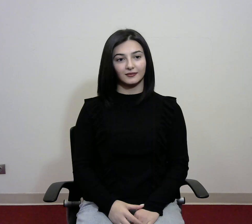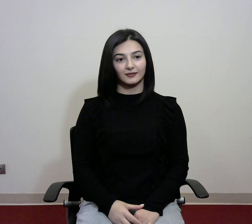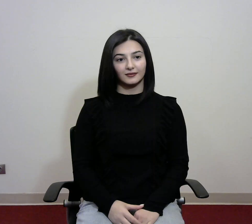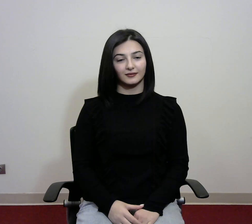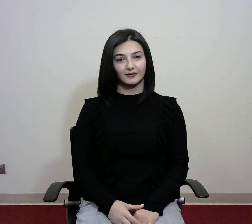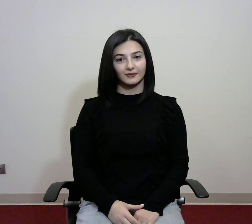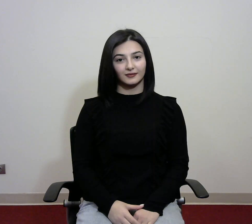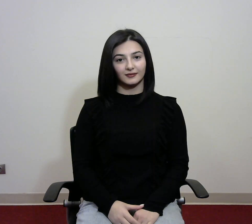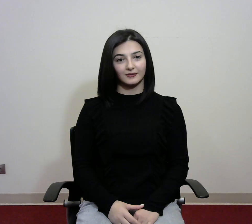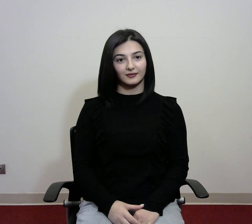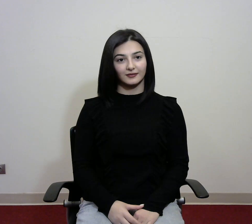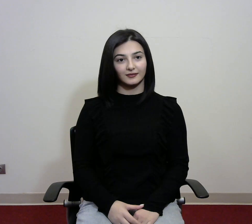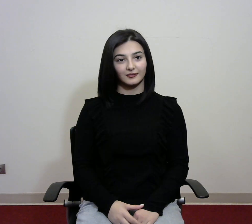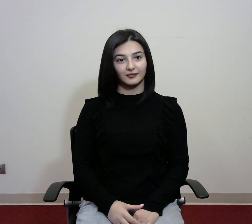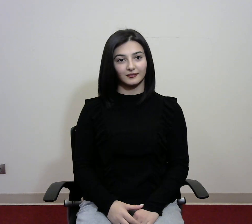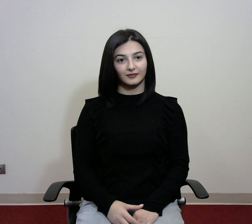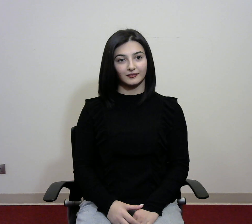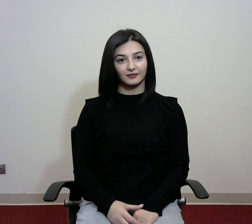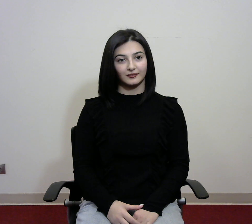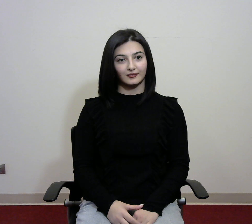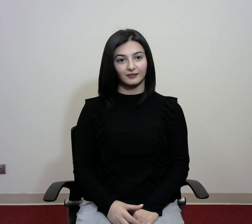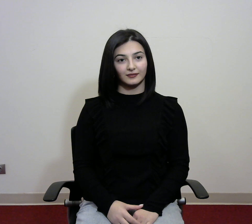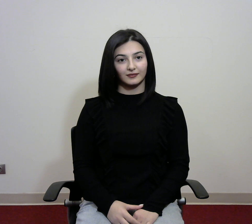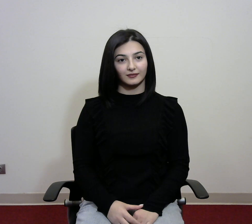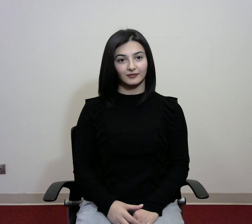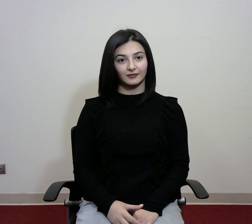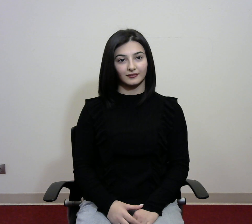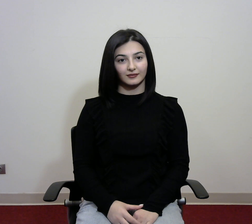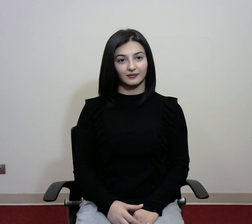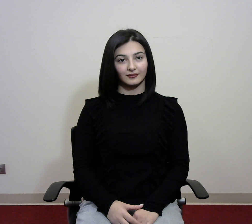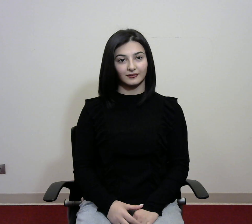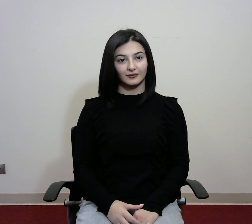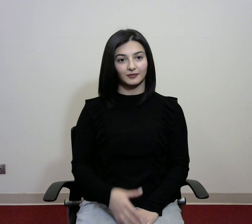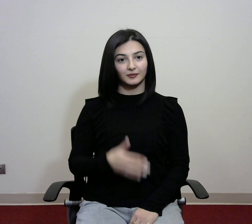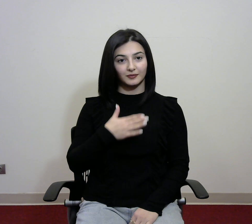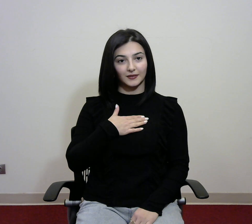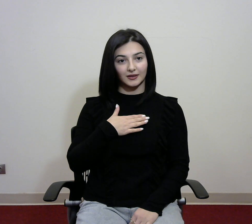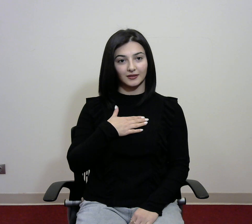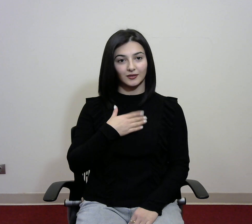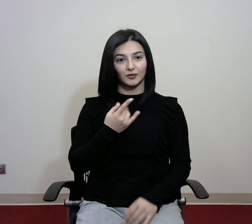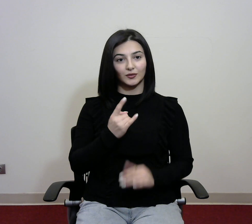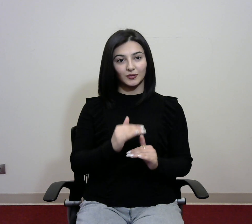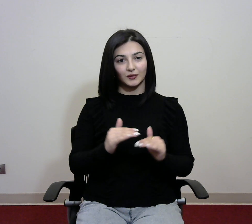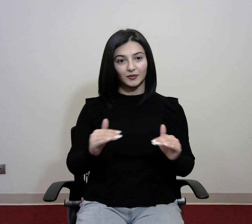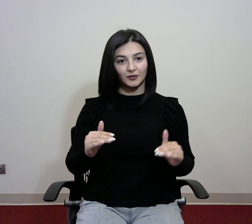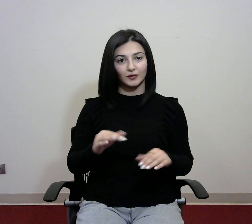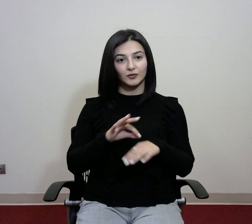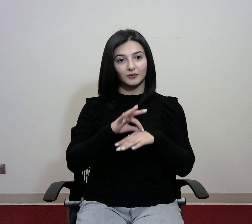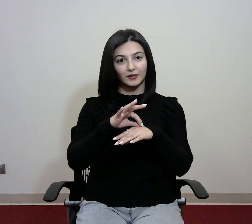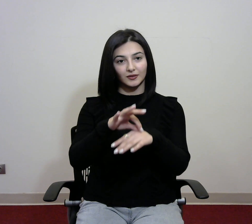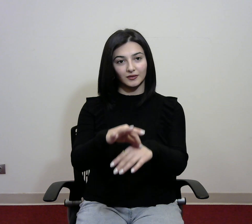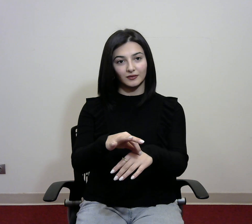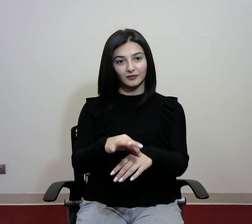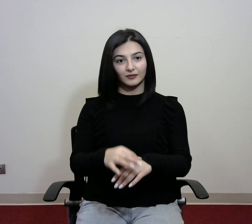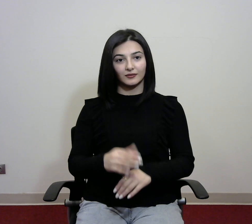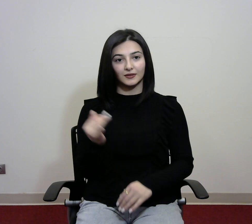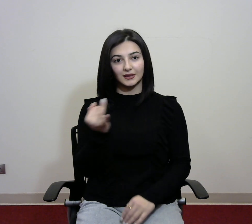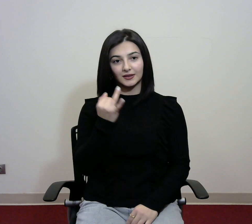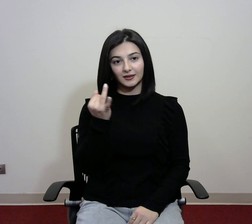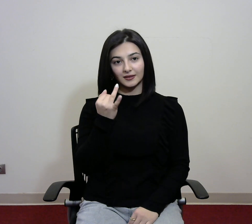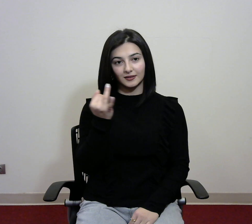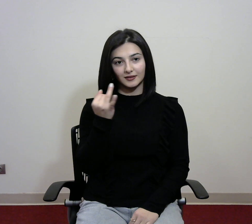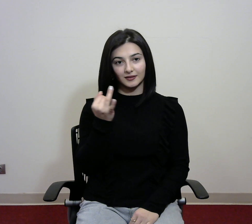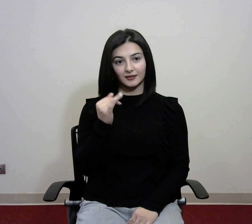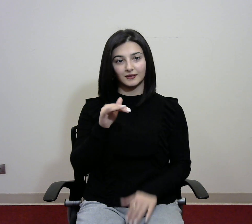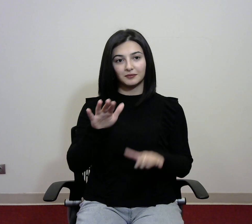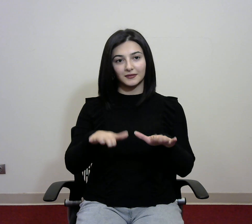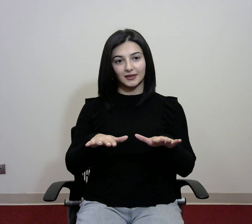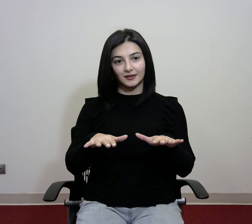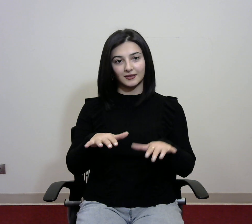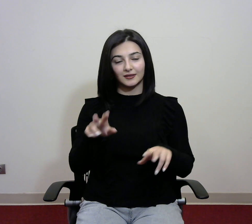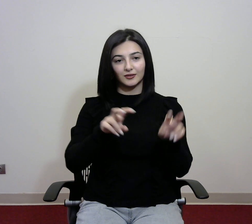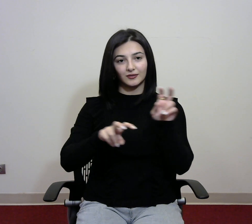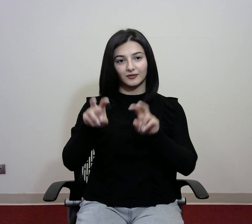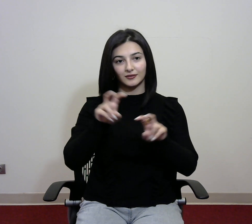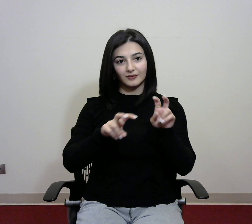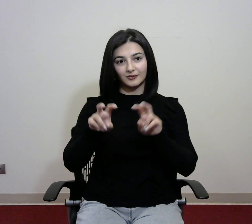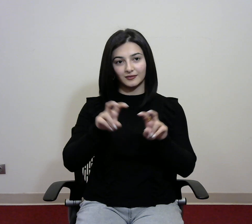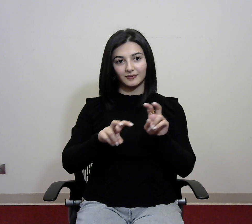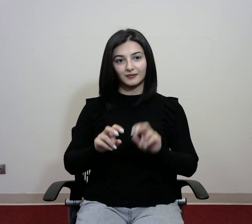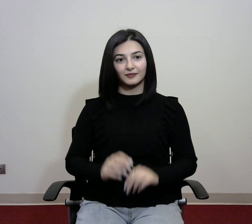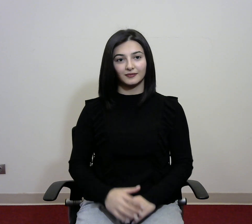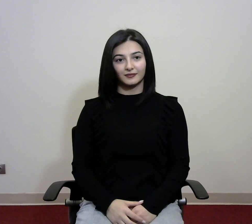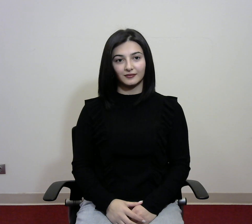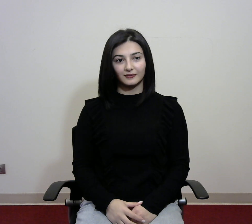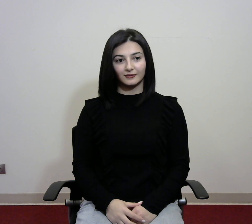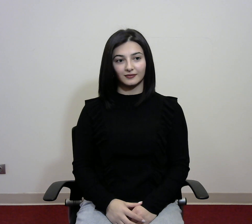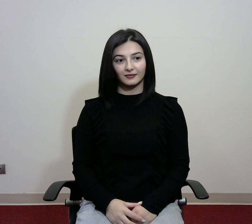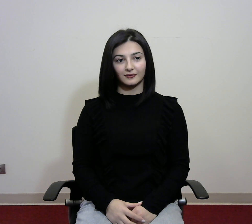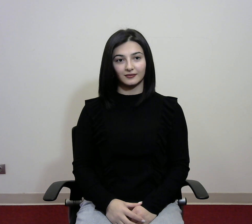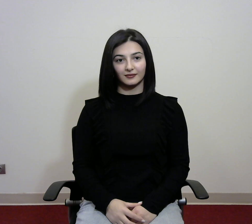Mən uşaqlarımı aparmağa maraqlı yer axtarıram